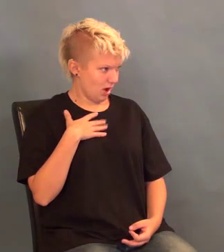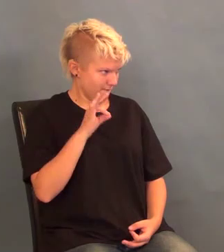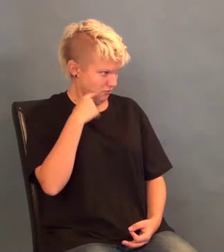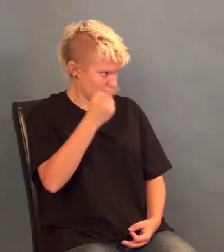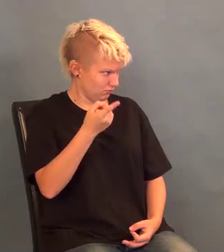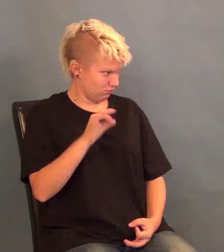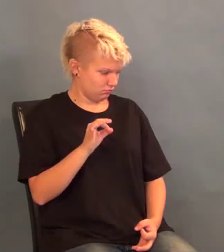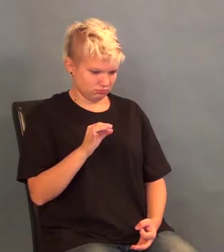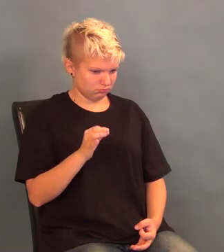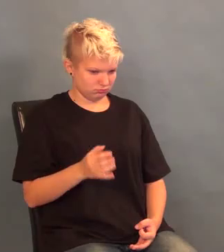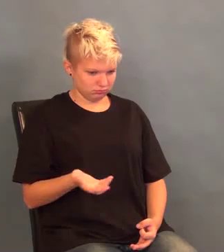Mogę jej powiedzieć?